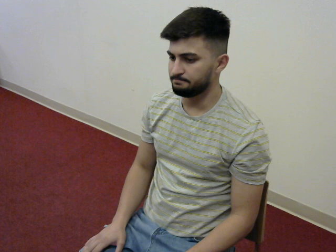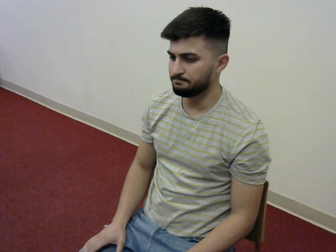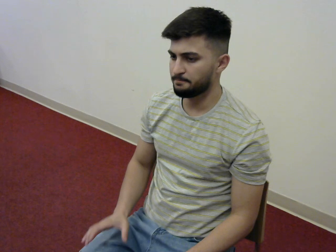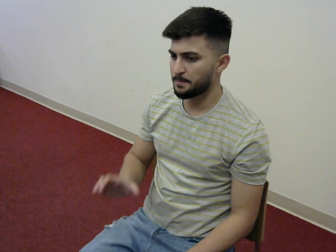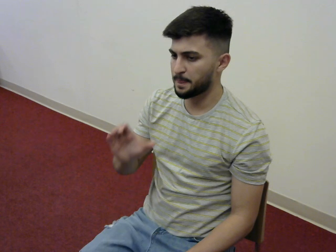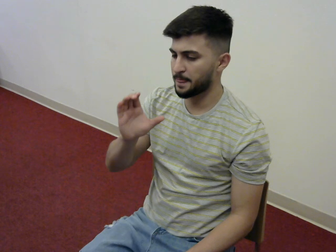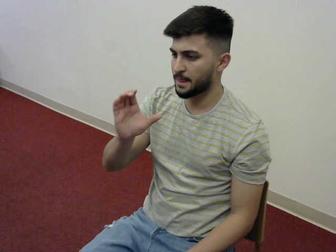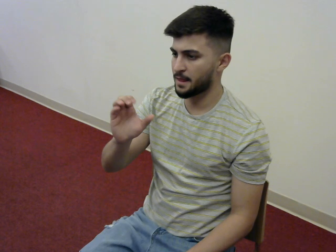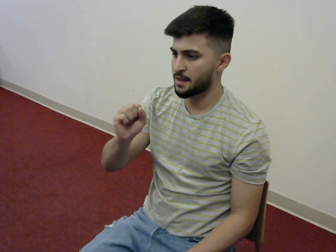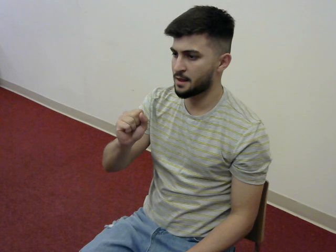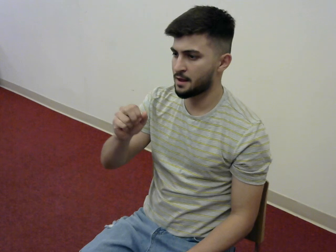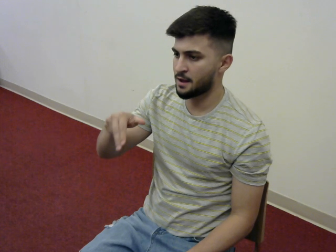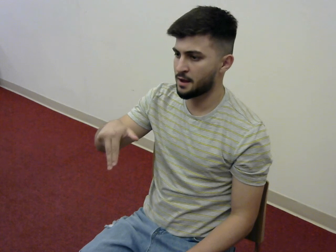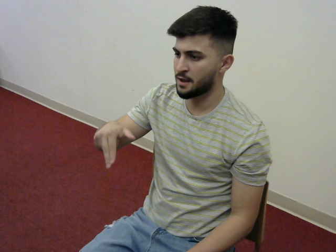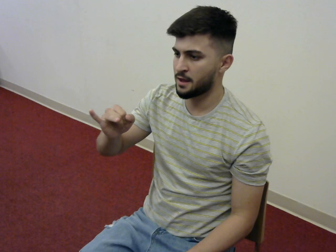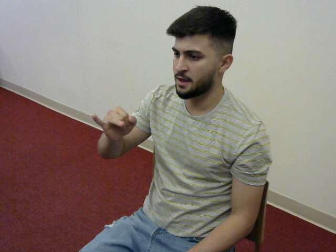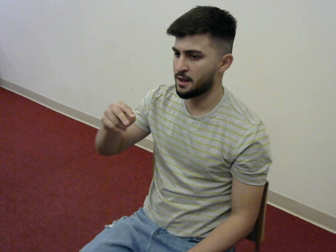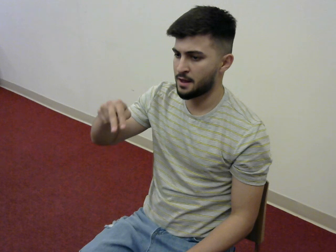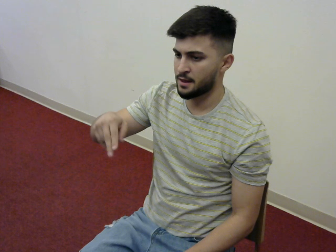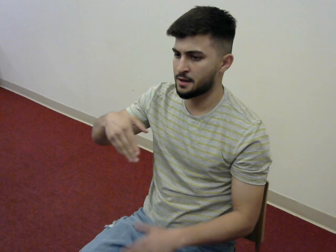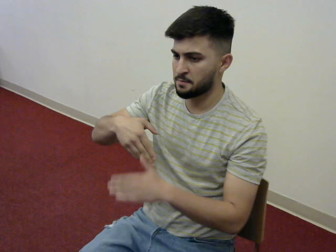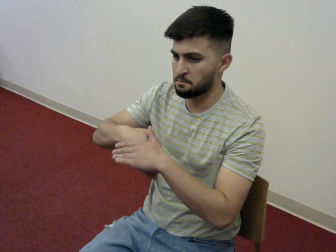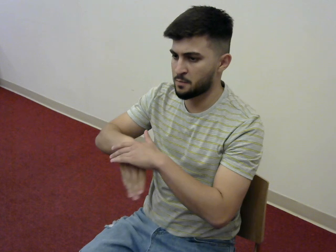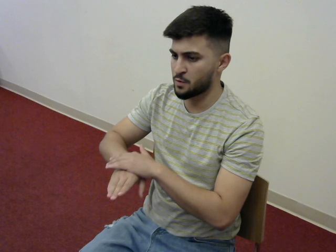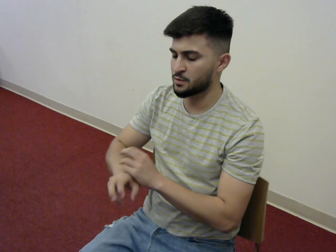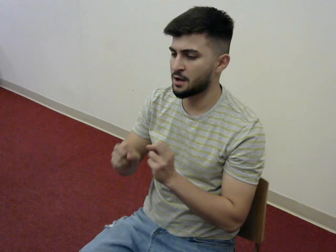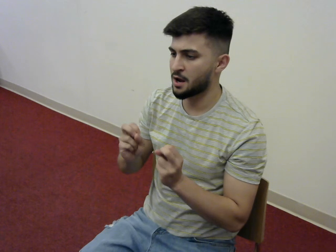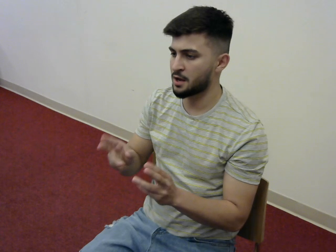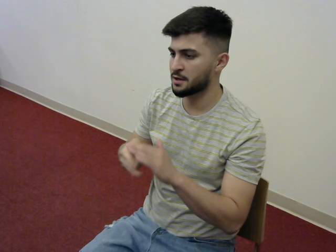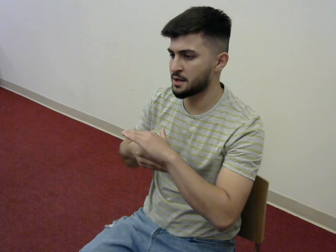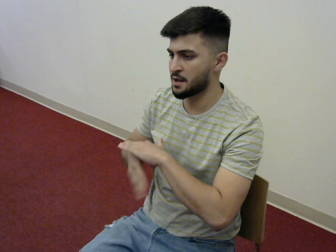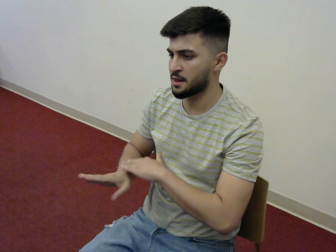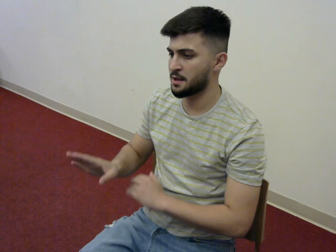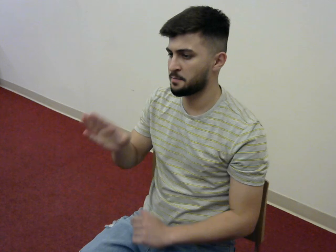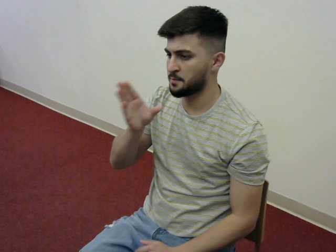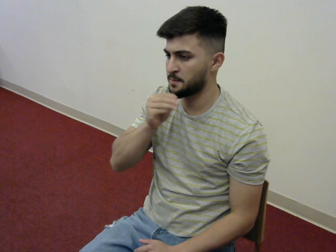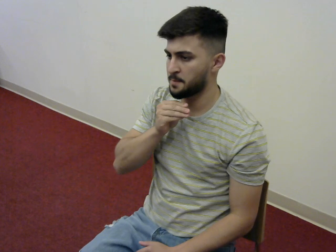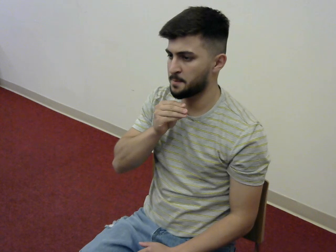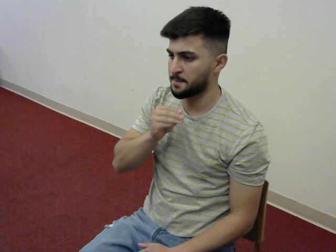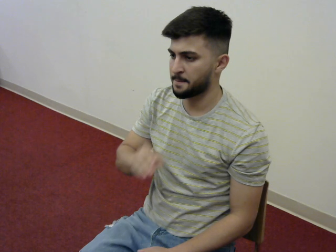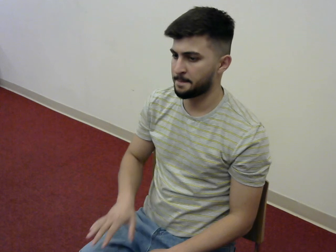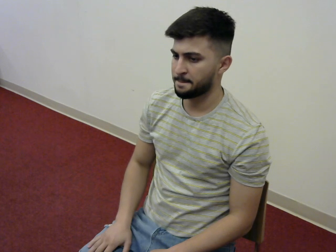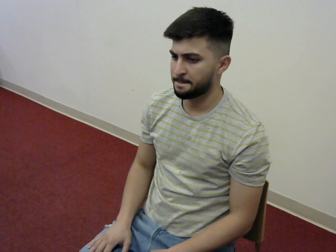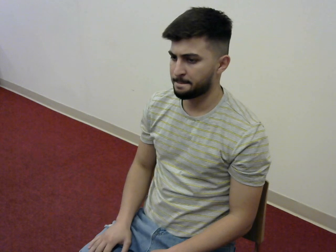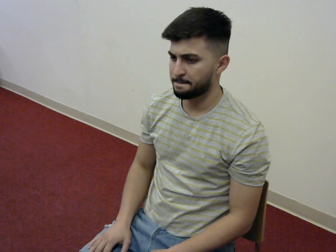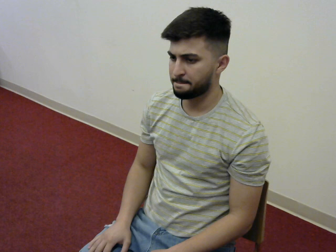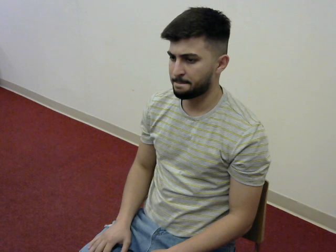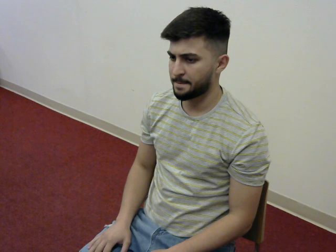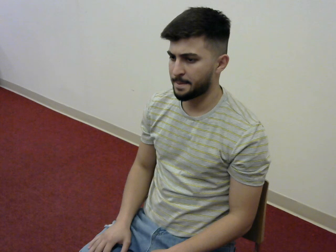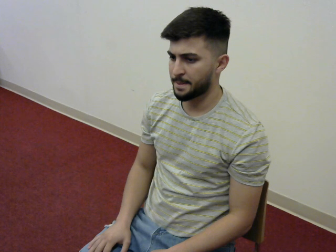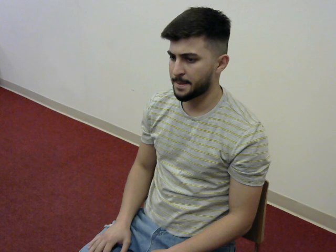Sahil metrosuna necə gedə bilərəm?